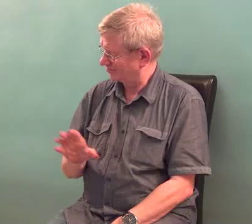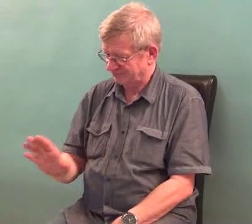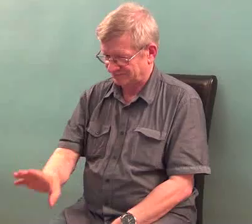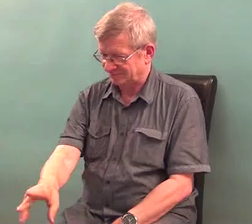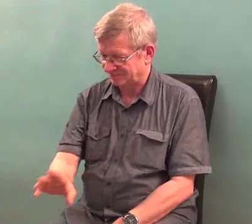Poczekaj.